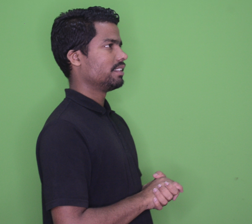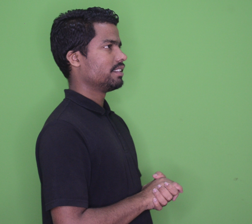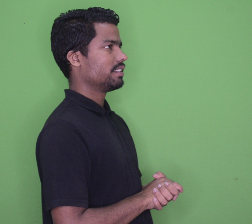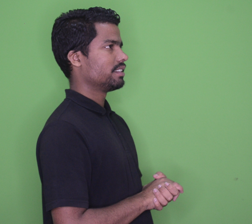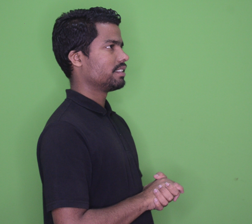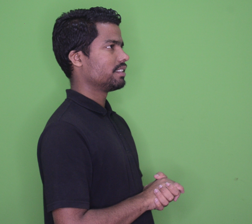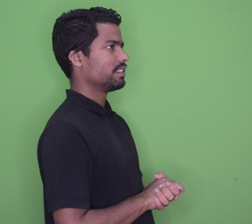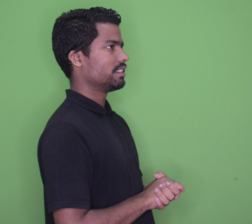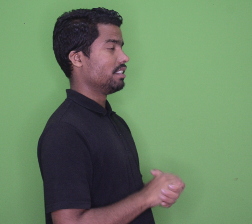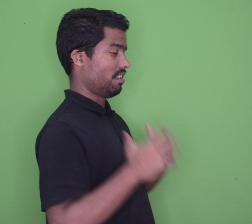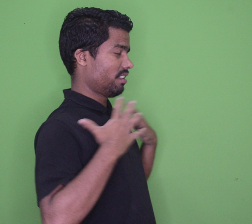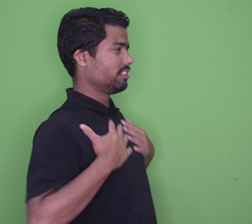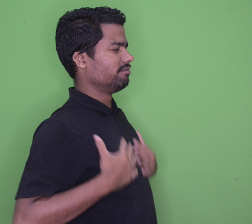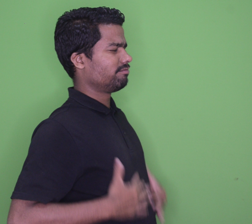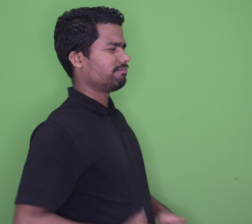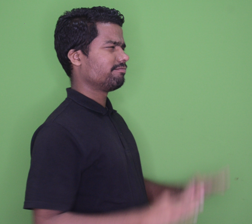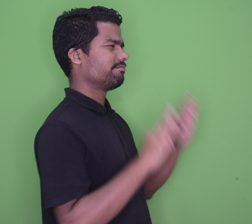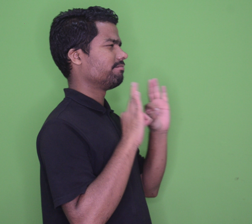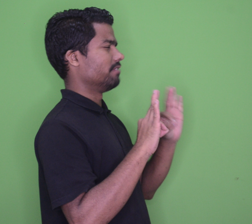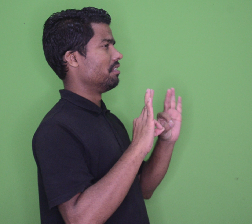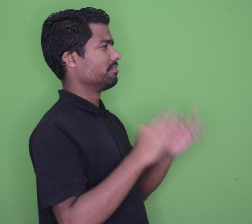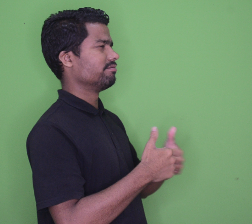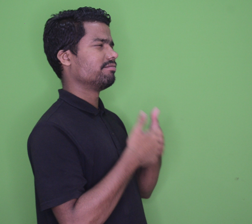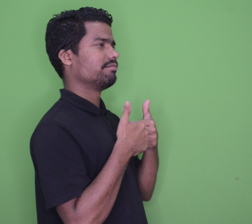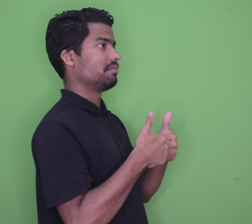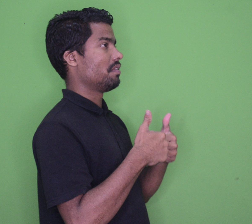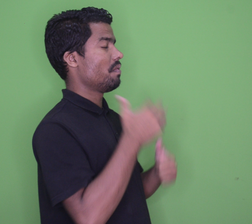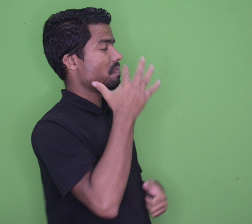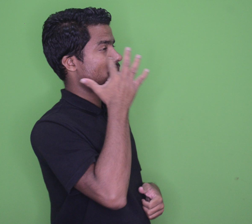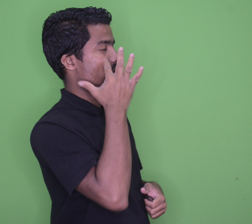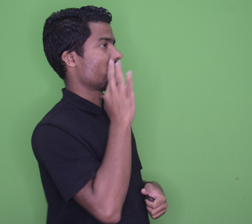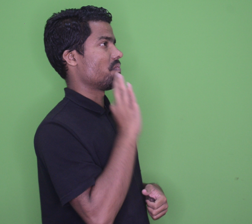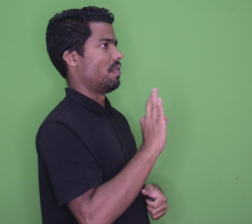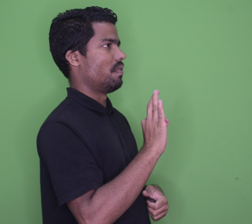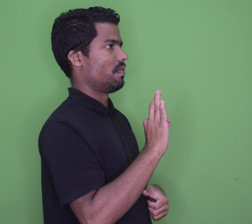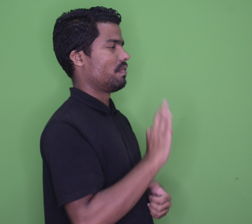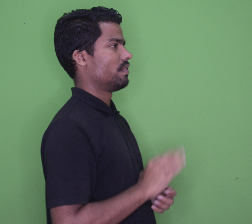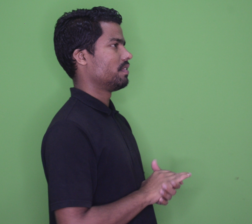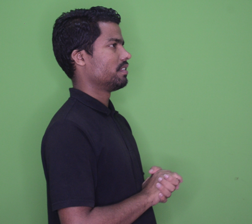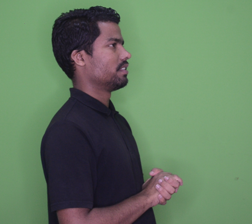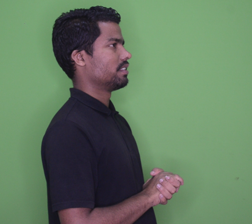Health is important